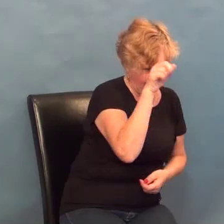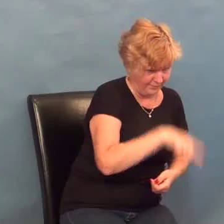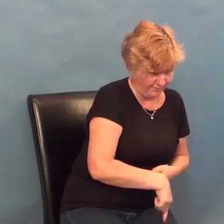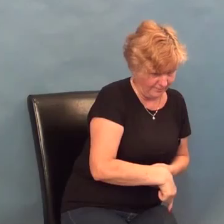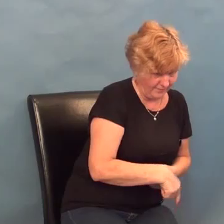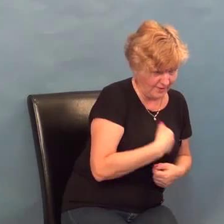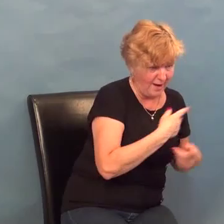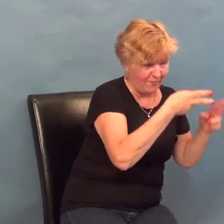Ja wróciłam.